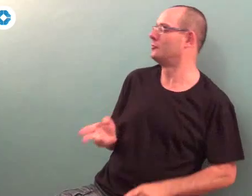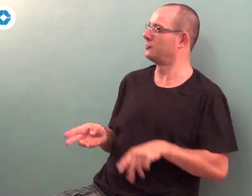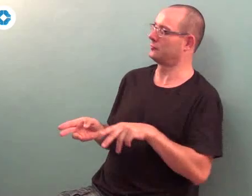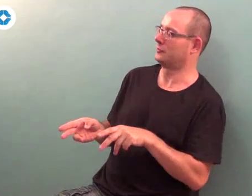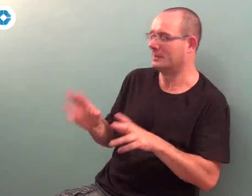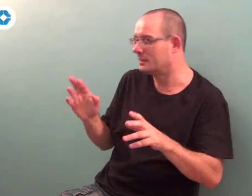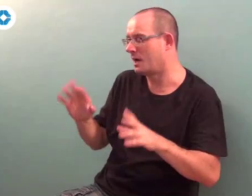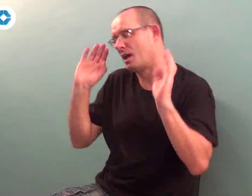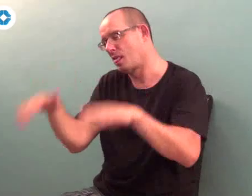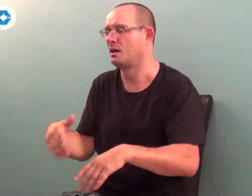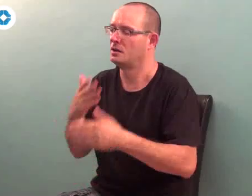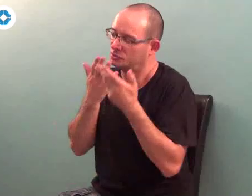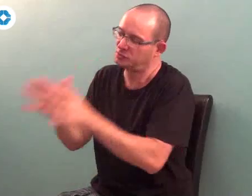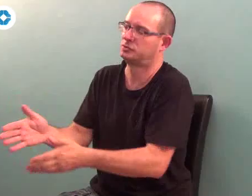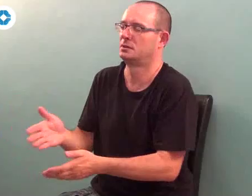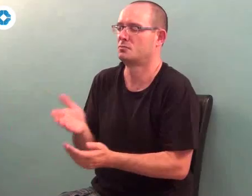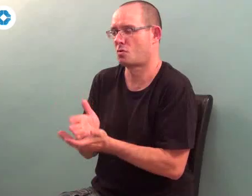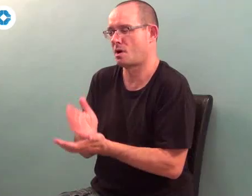W końcu zdecydowali się mu pomóc.